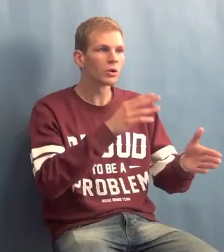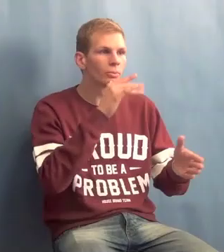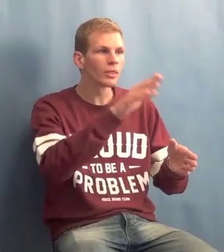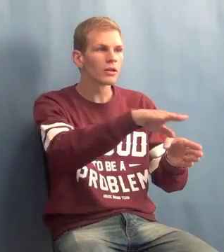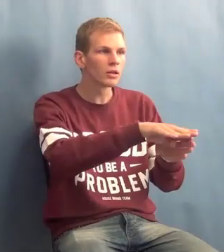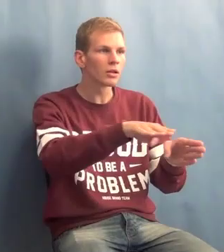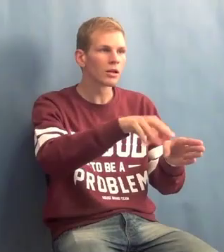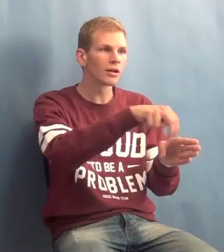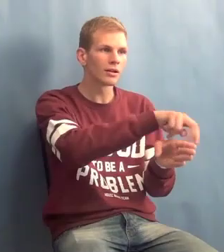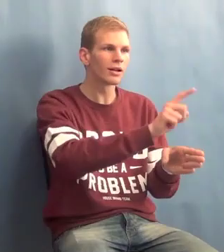Podobne to, blisko, taki kształt.